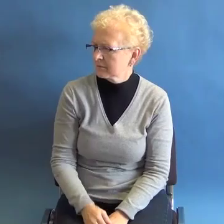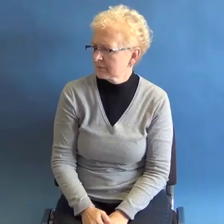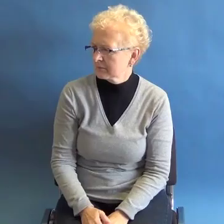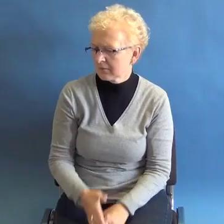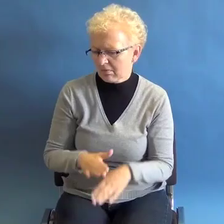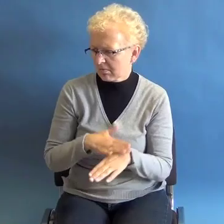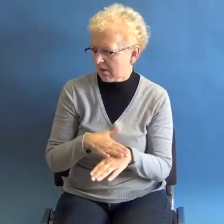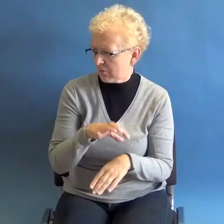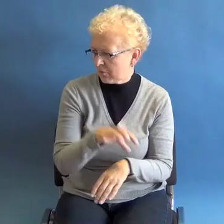Osobno ludzie nago.